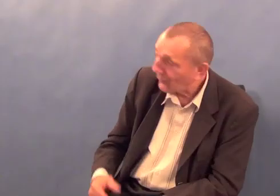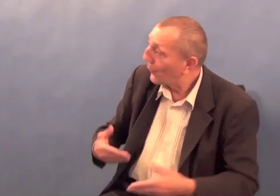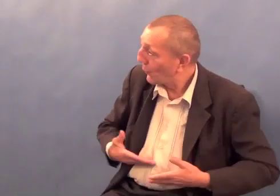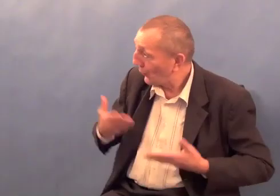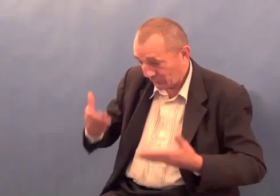Urodziny.